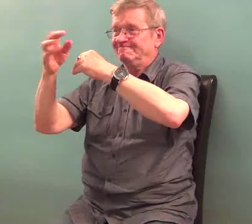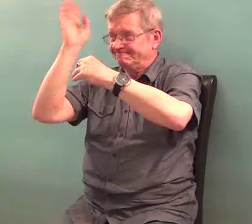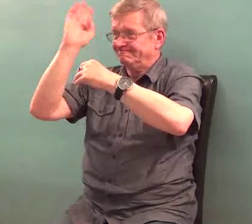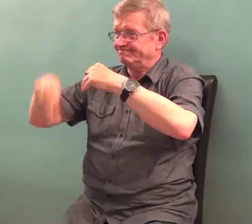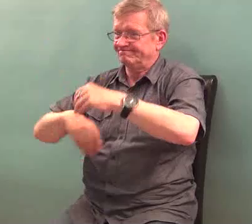Chciał...